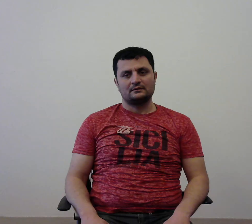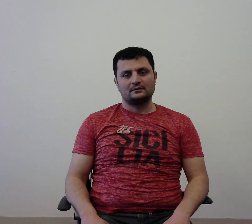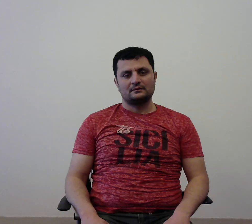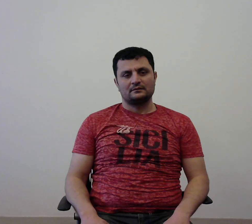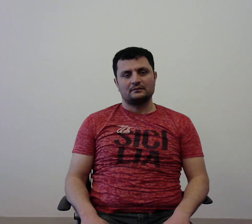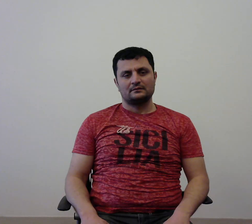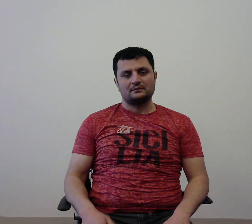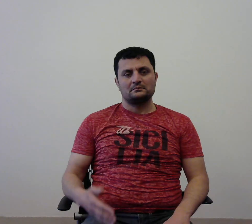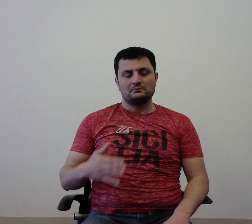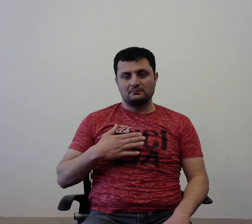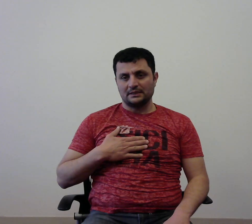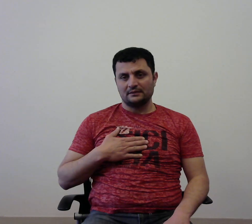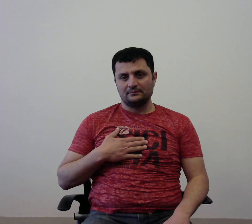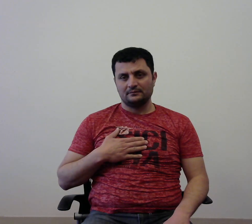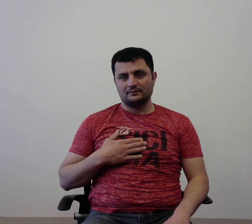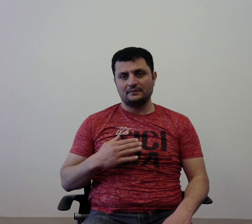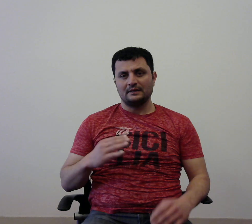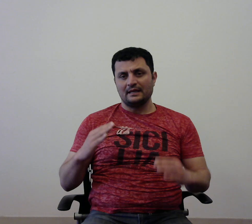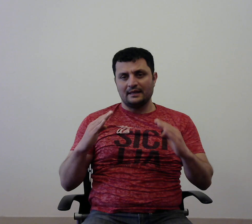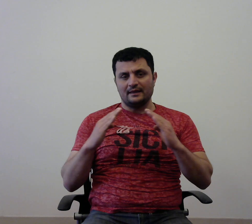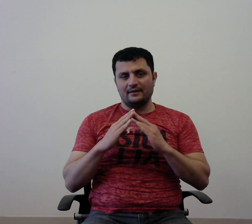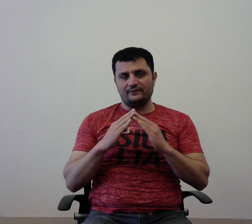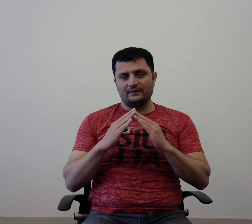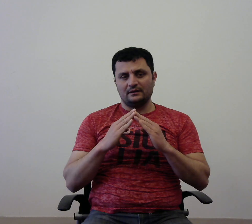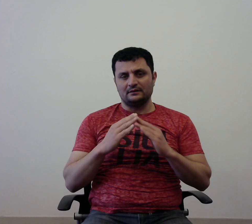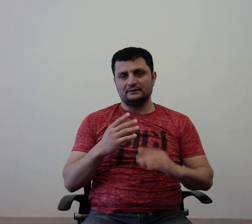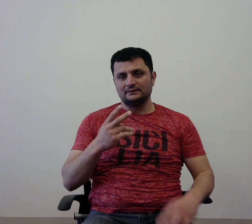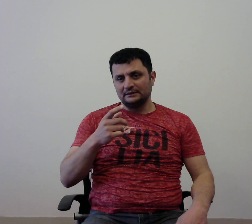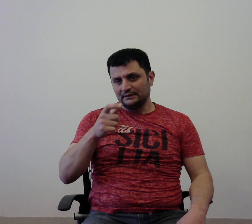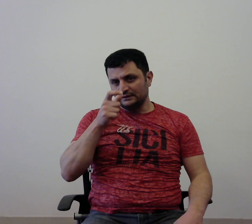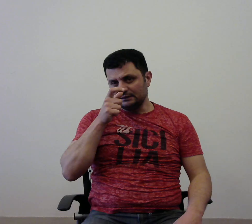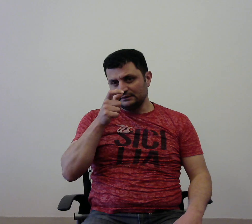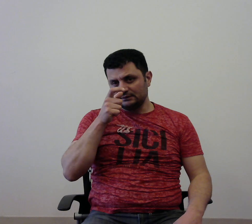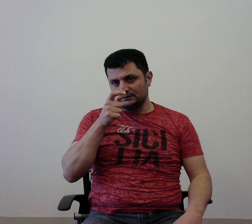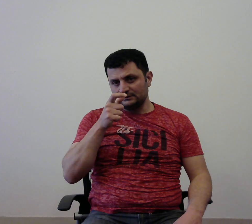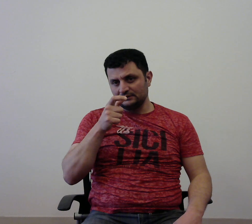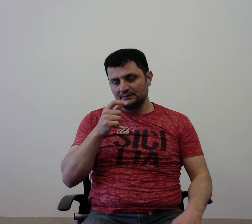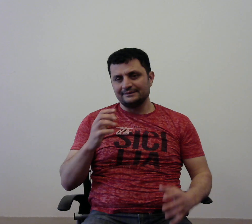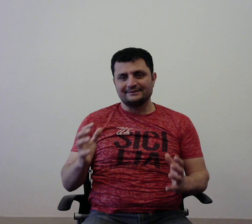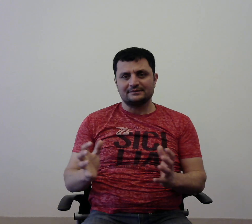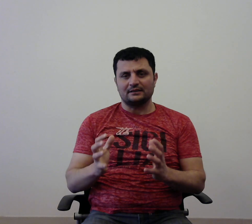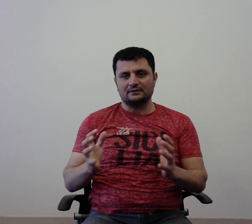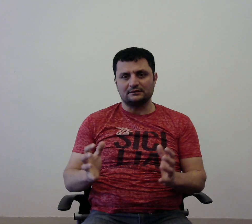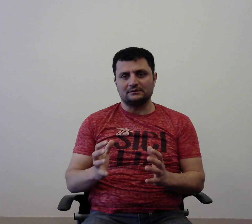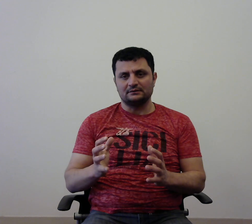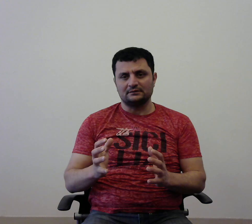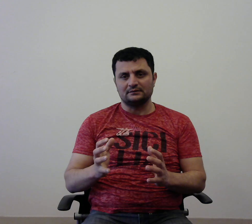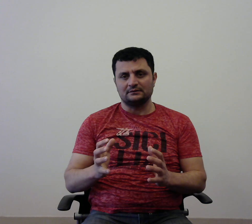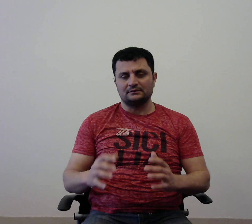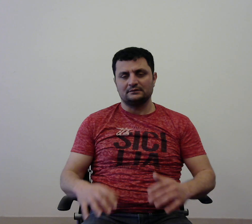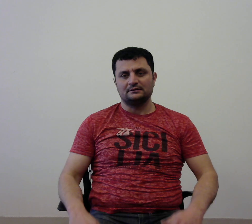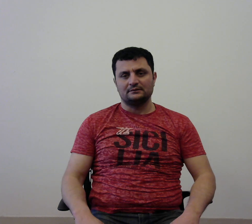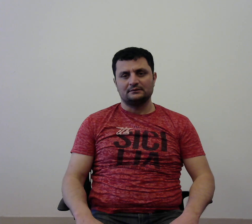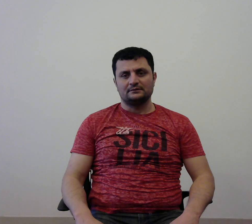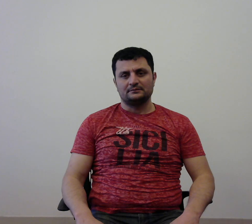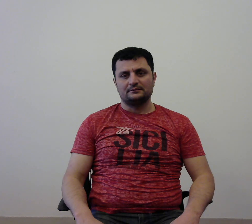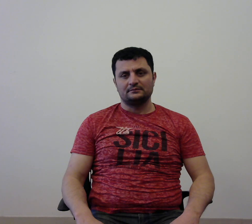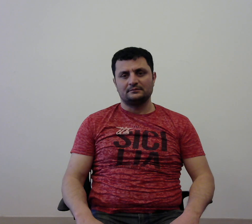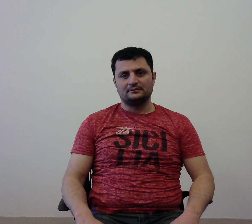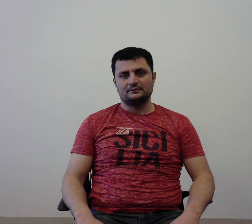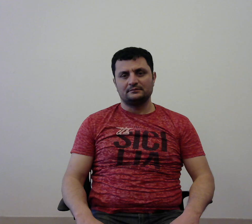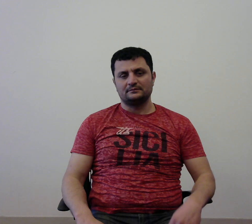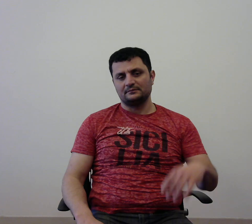Mən evdə it saxlayıram